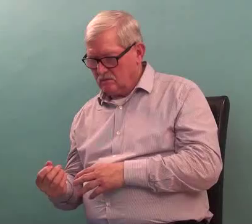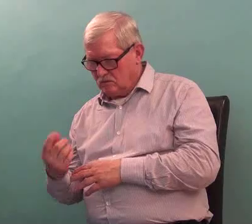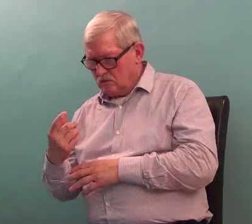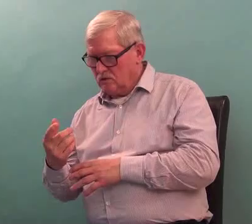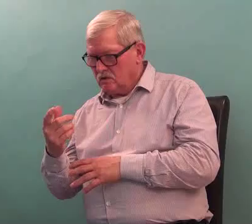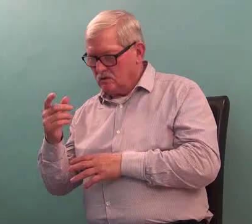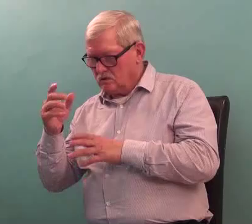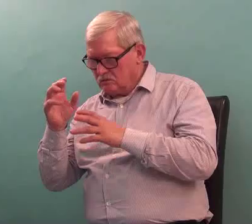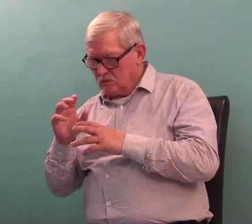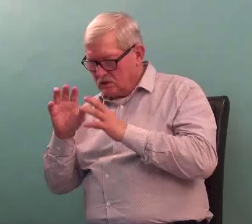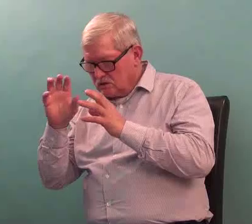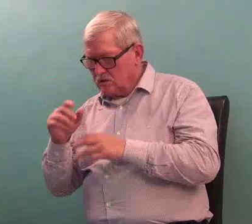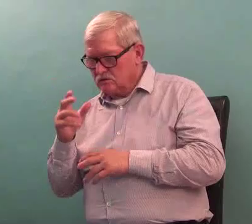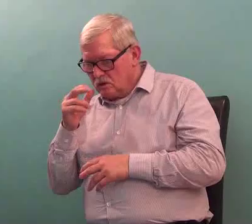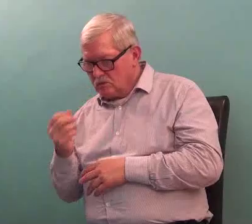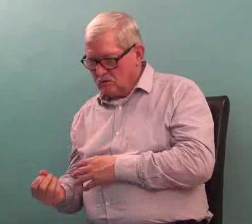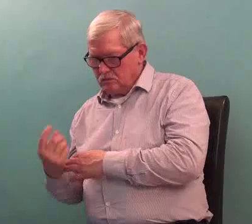Pies szczeka, a nagle pojawia się żaba.